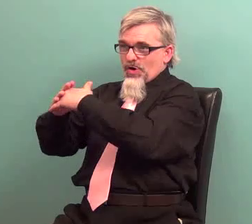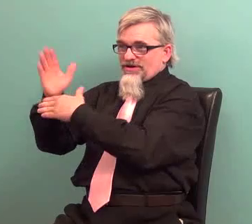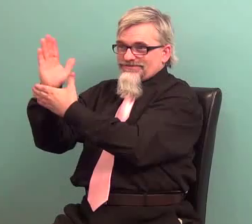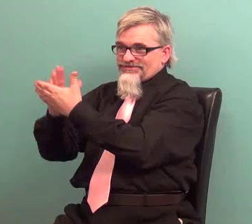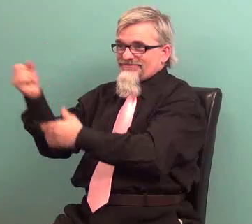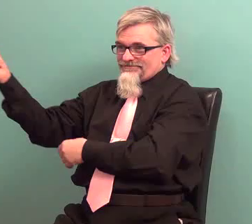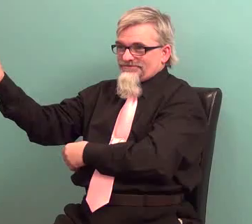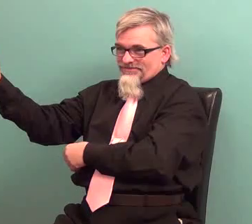Rzuca...